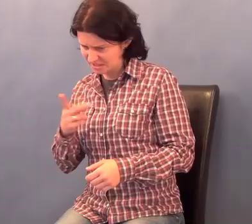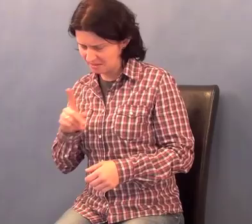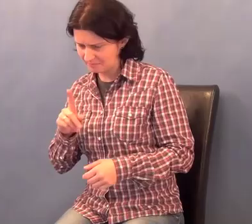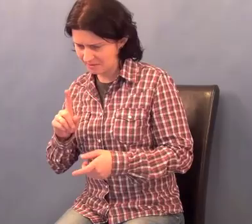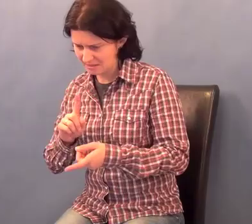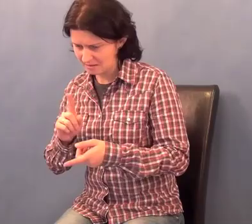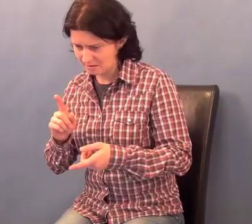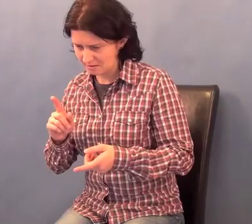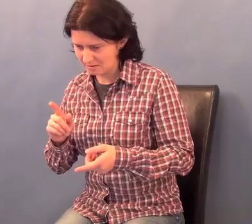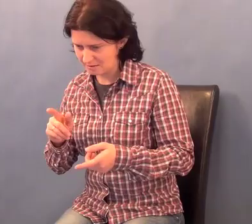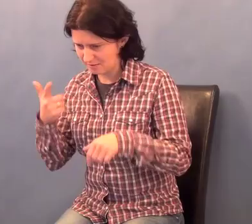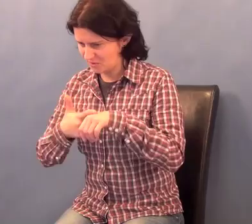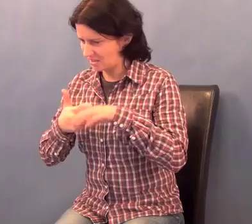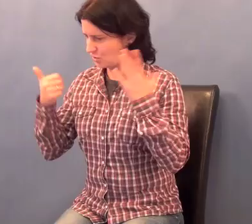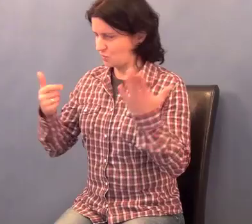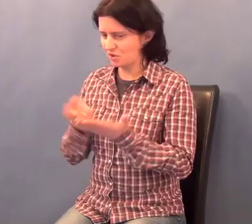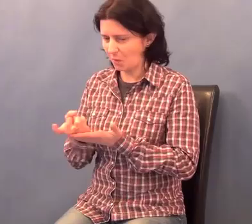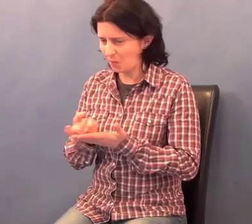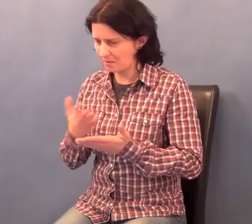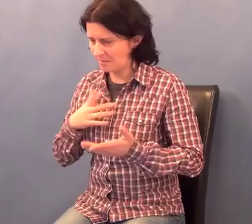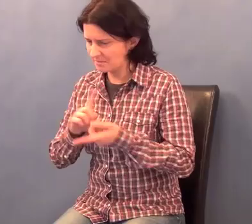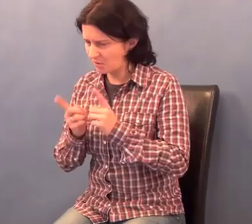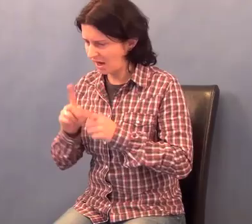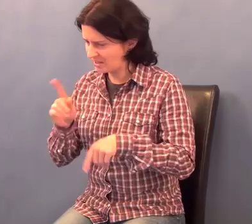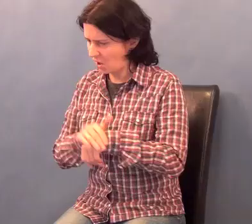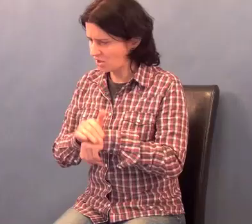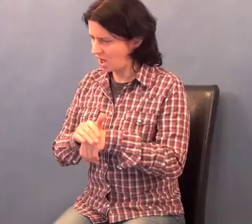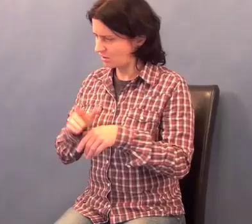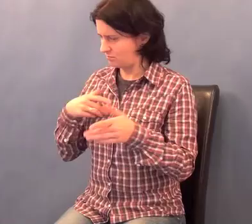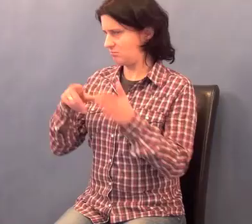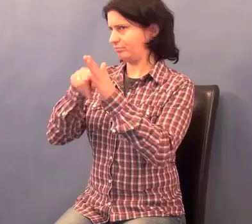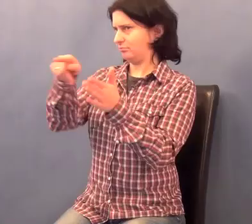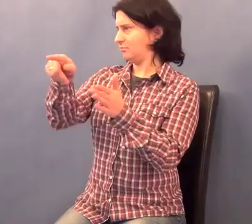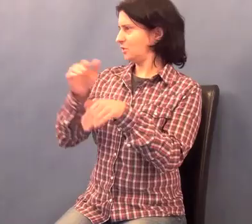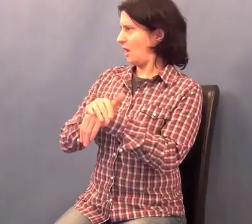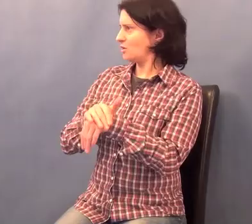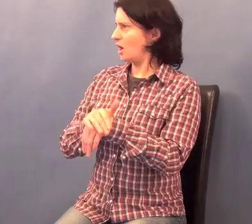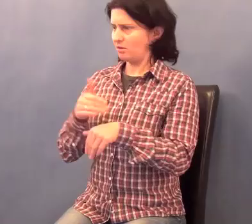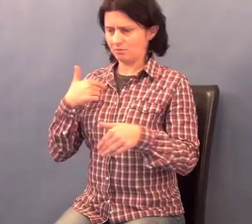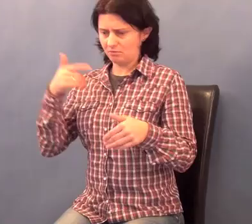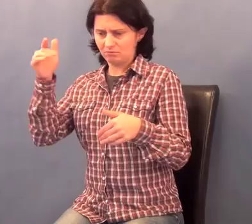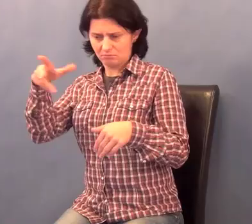Widzę, że w dwudziestego szóstego lutego mam spotkanie z koleżanką, więc myślę, że ta koleżanka to ty.